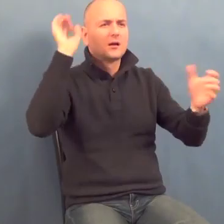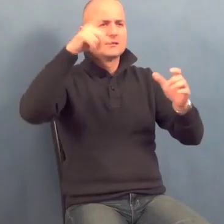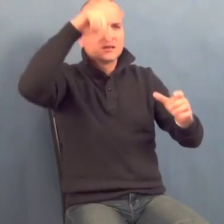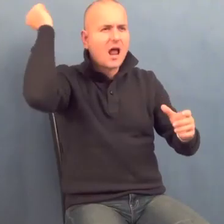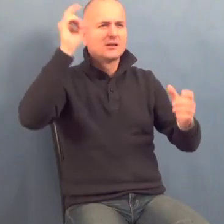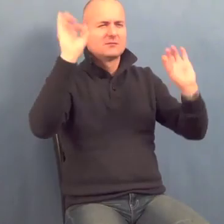Syreny wyją.